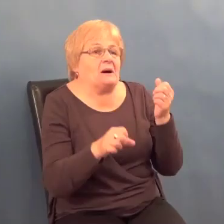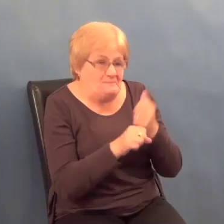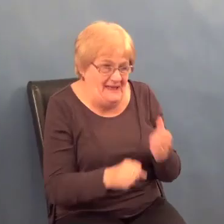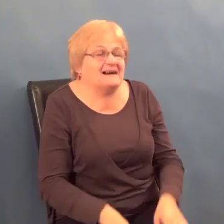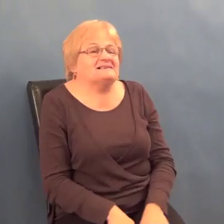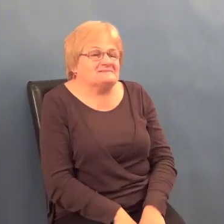Do pracy, tak.